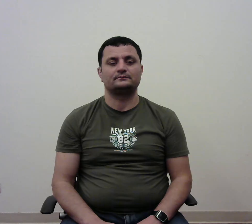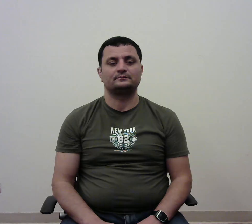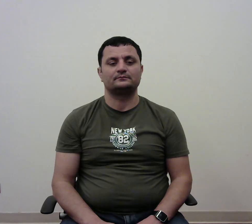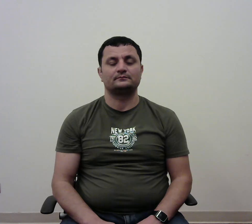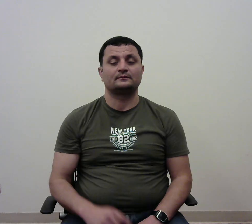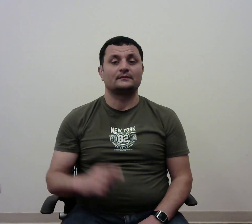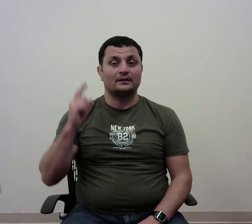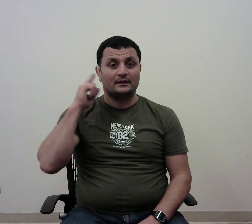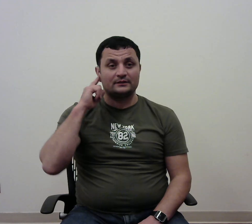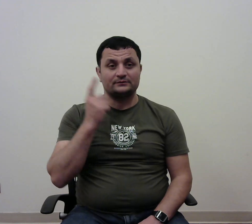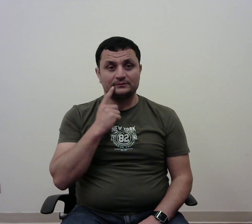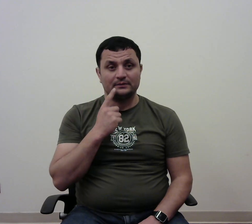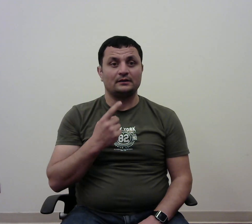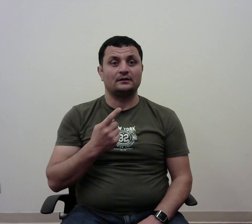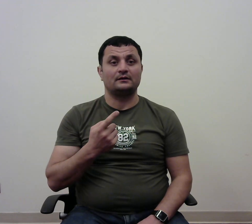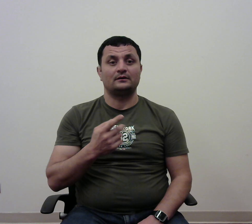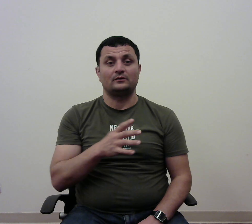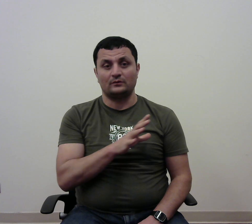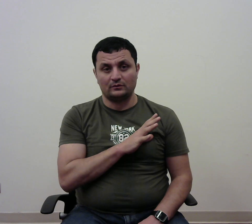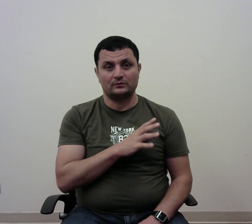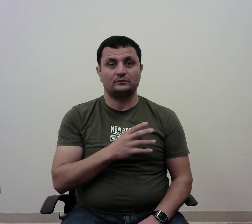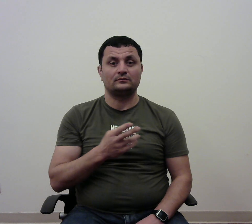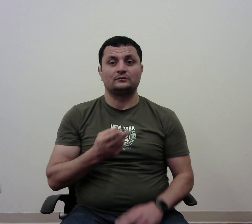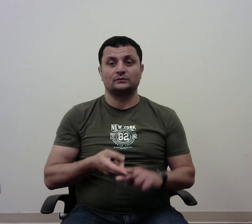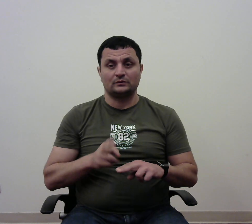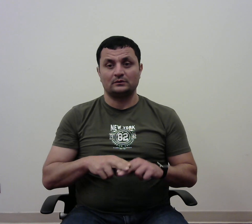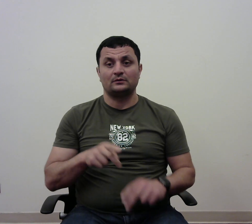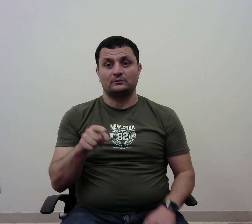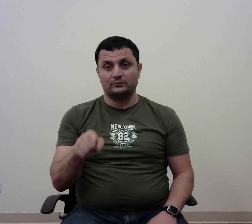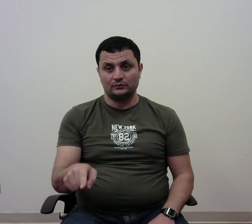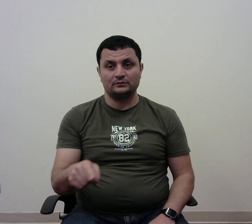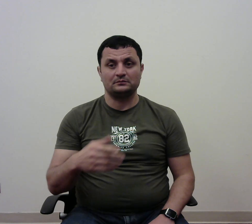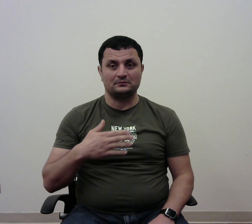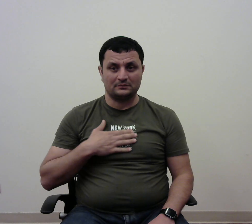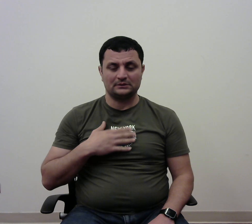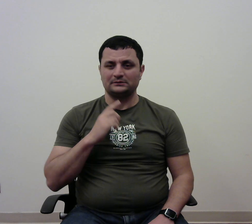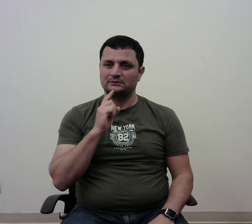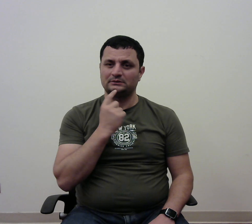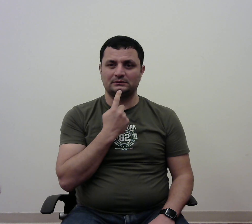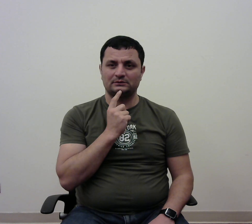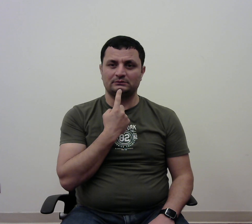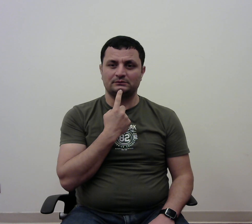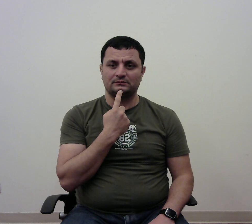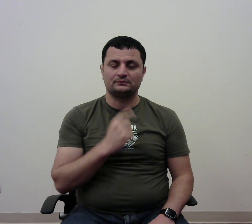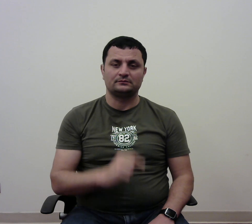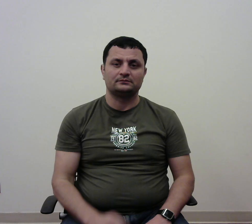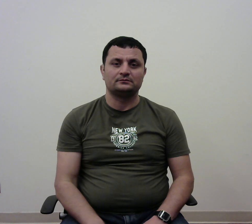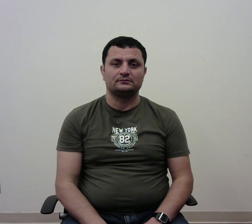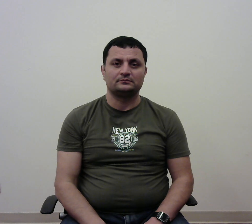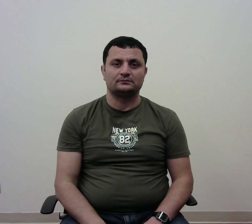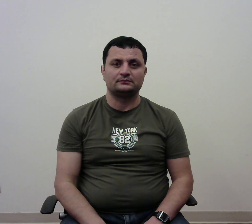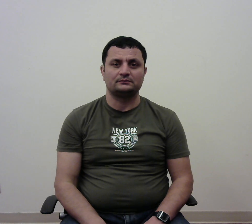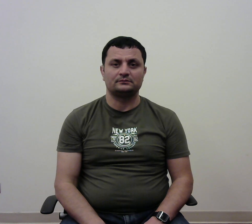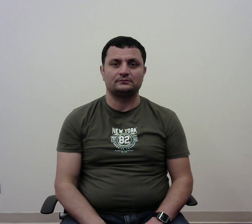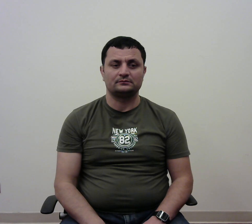Eşitmə məhdudiyyəti olduğuna görə bu mənə çətindir